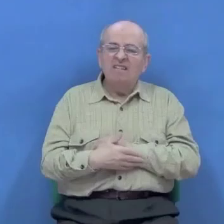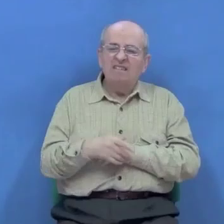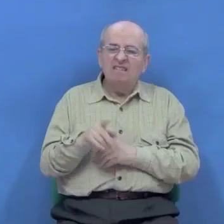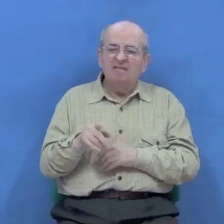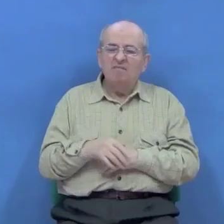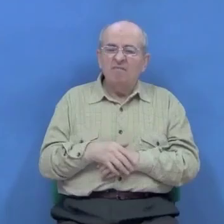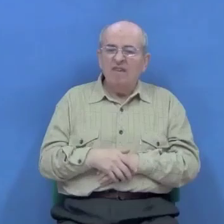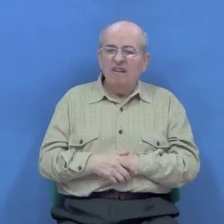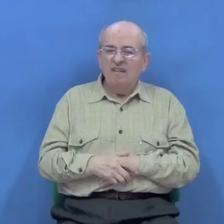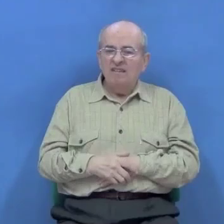Za granicą.